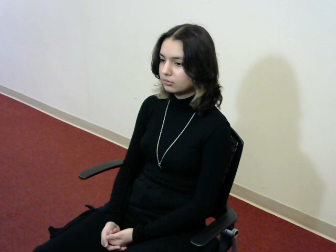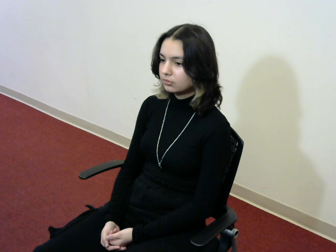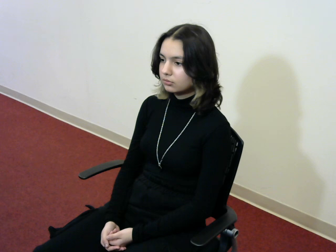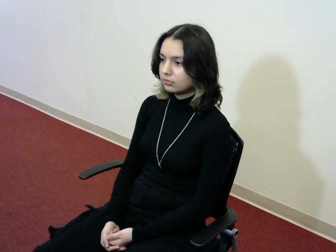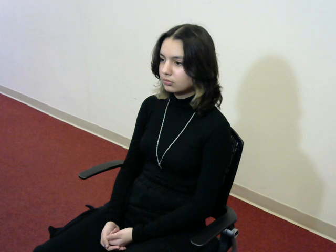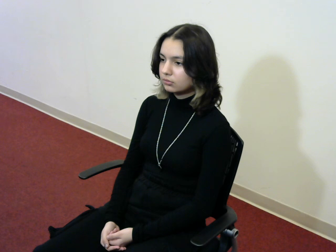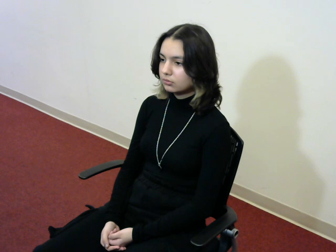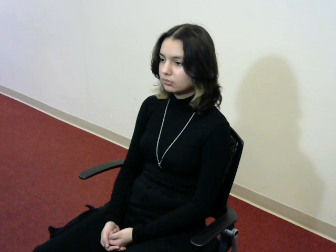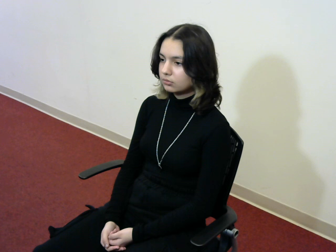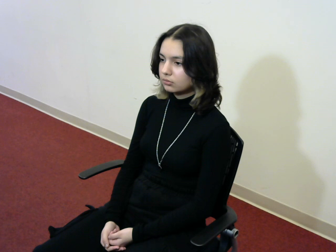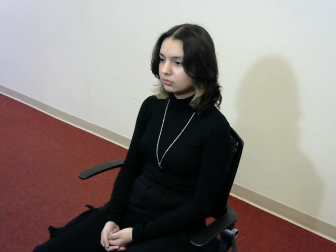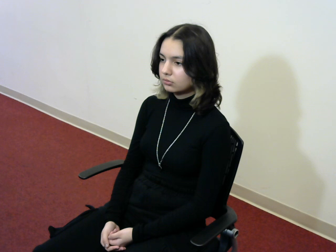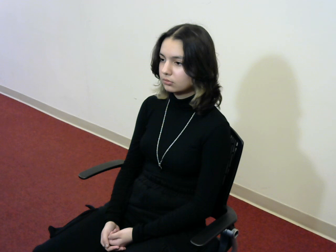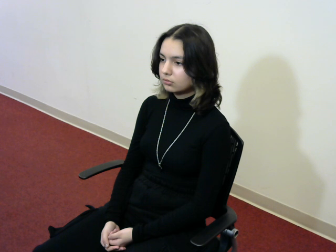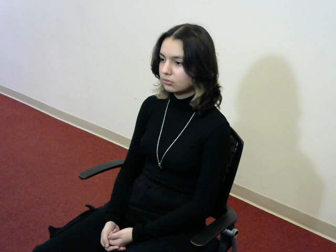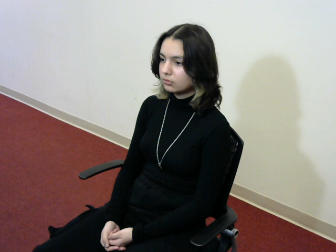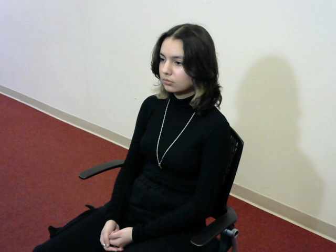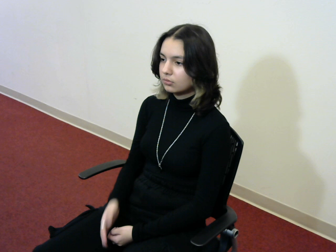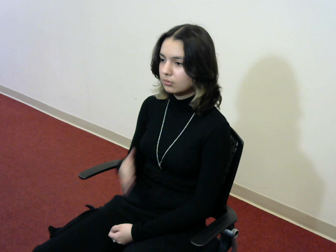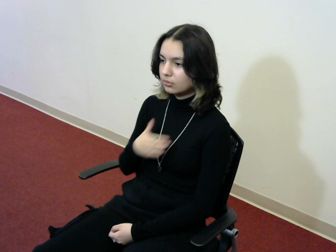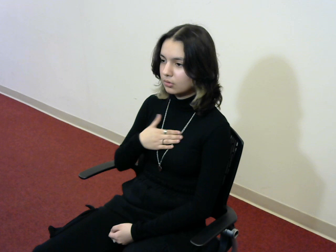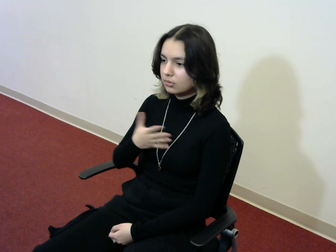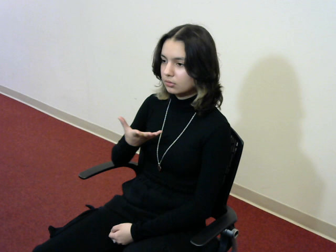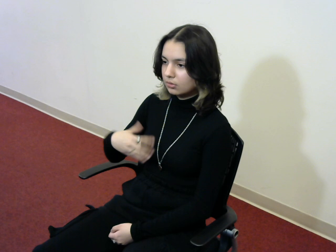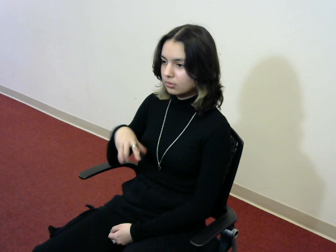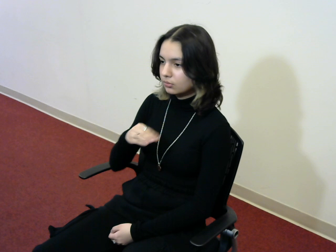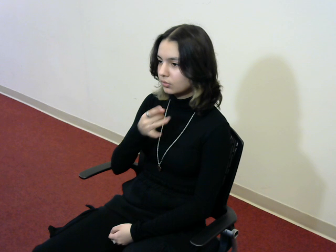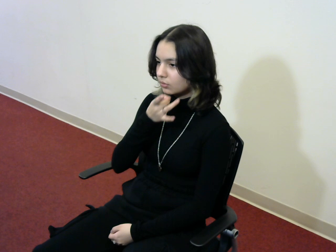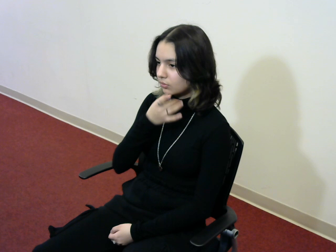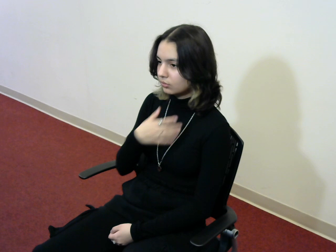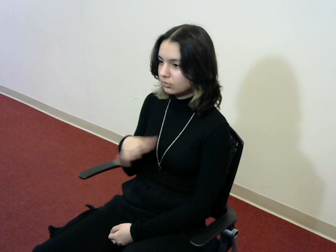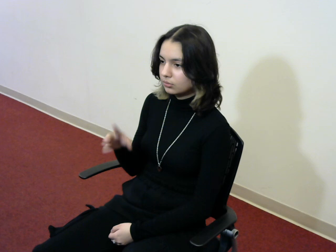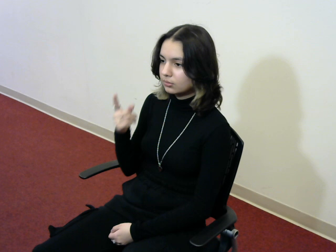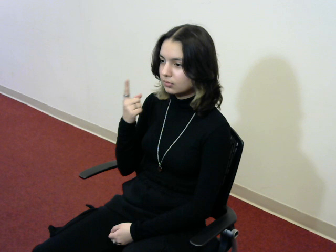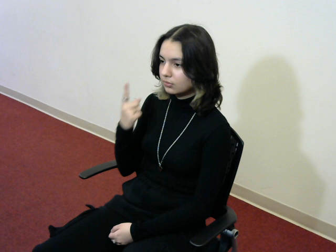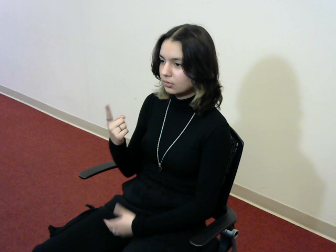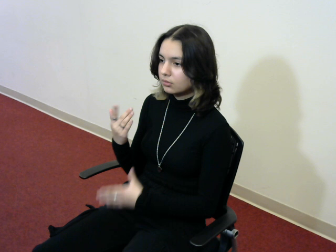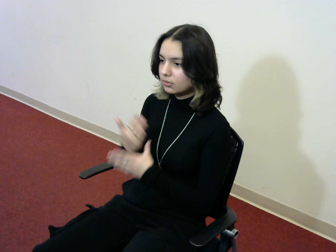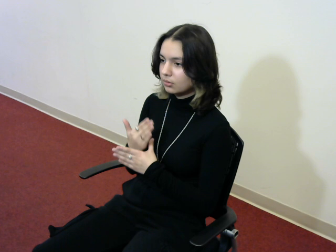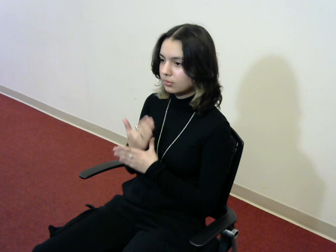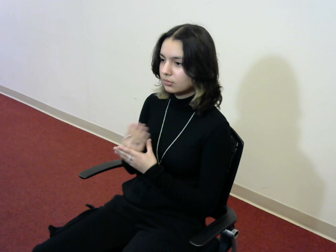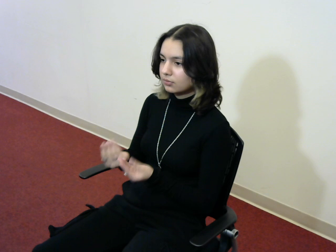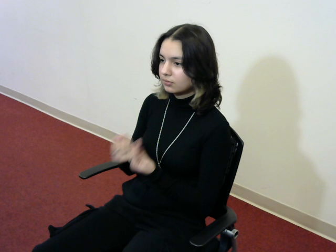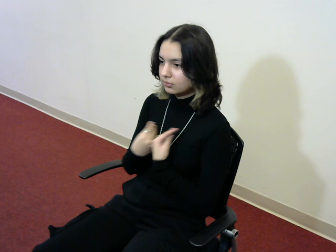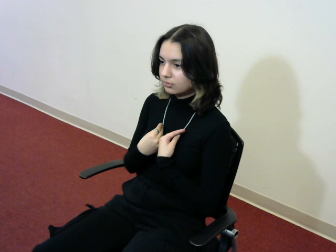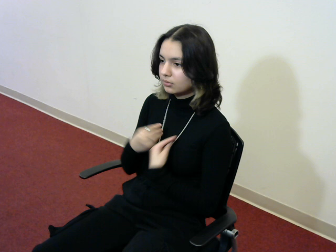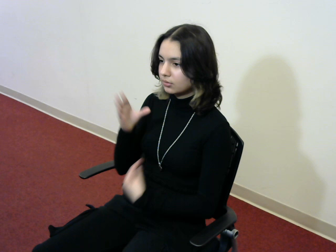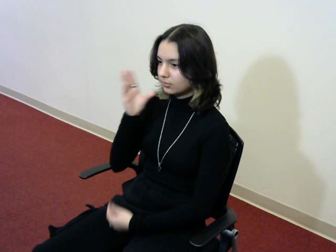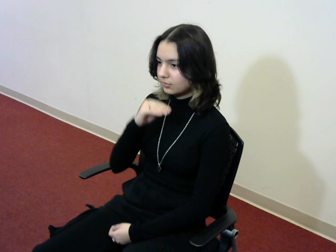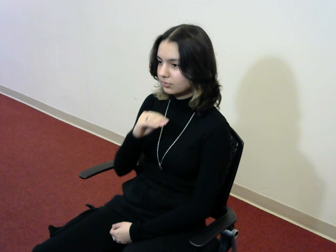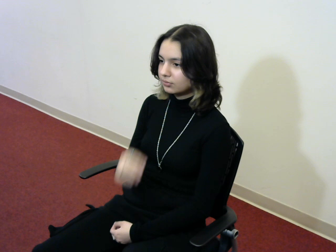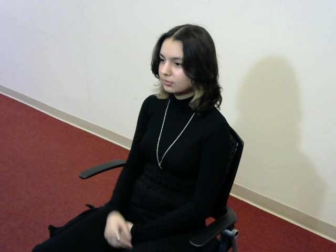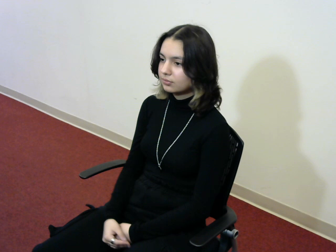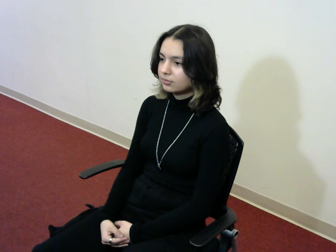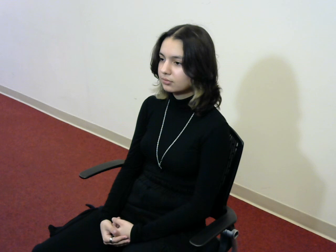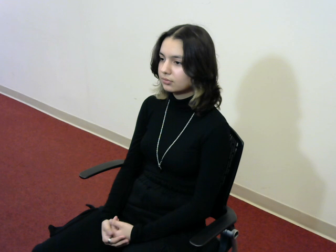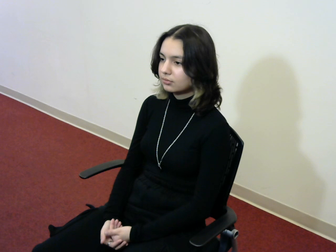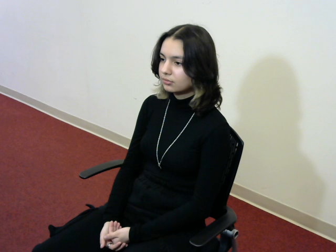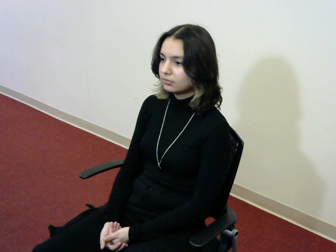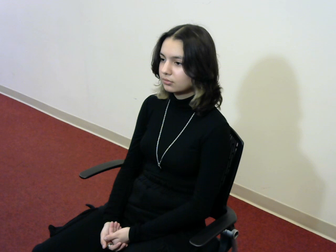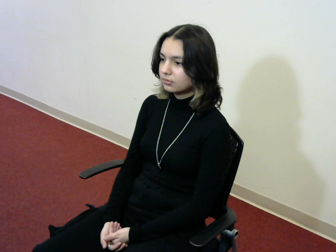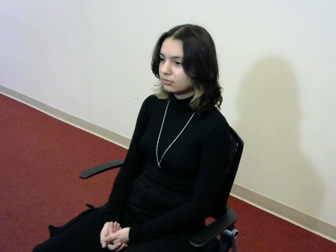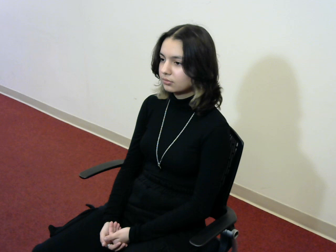Bizə hər hansı bir yardım düşürmü?